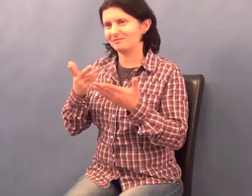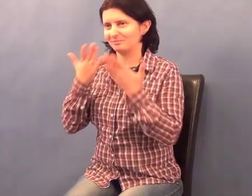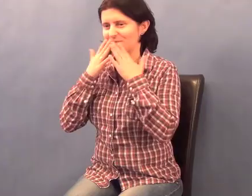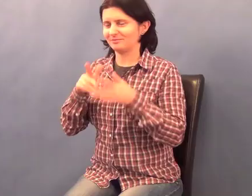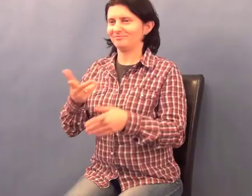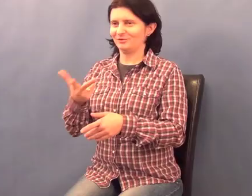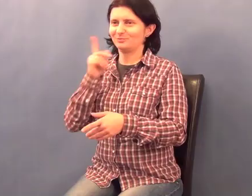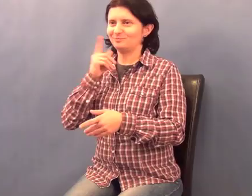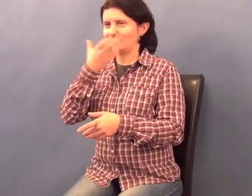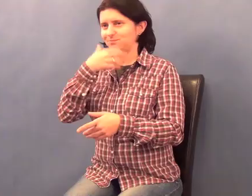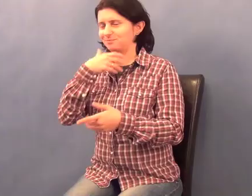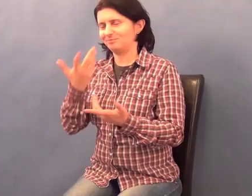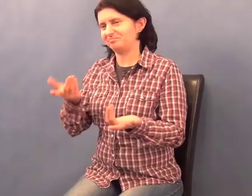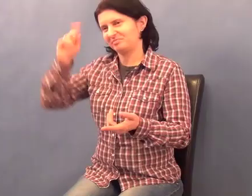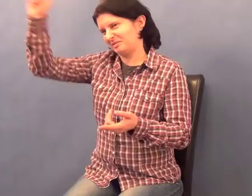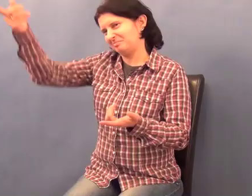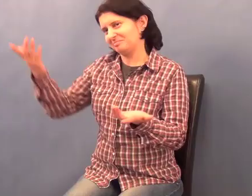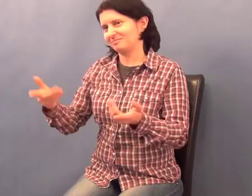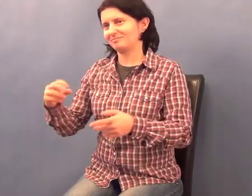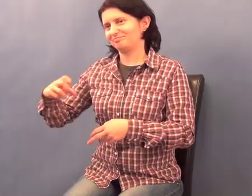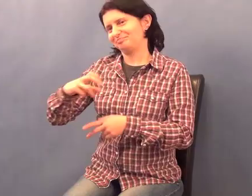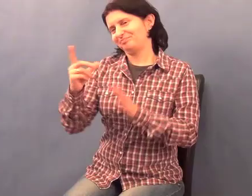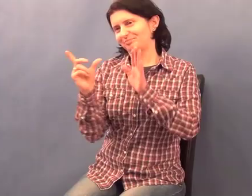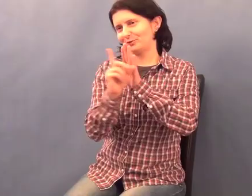Trzech chłopaków coś powiedziało i poszło.